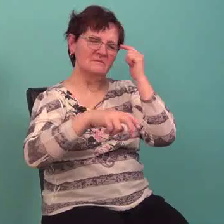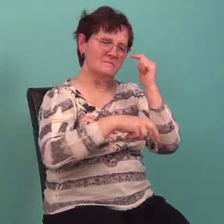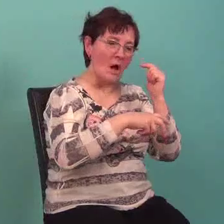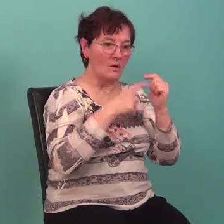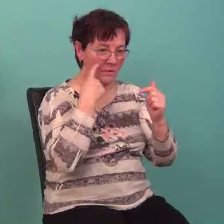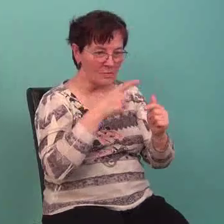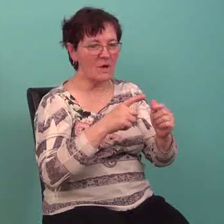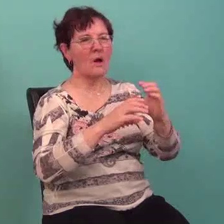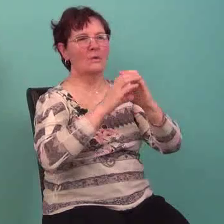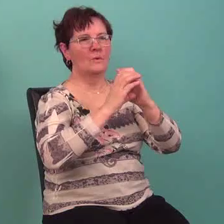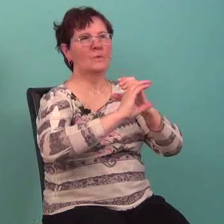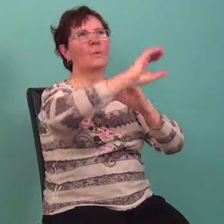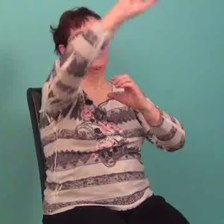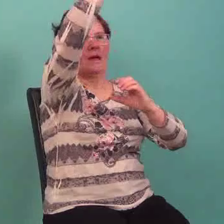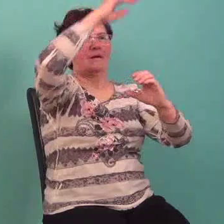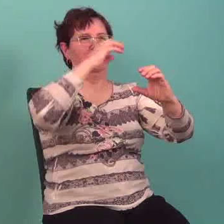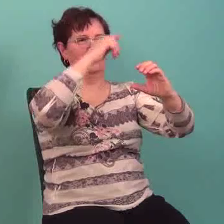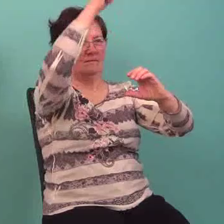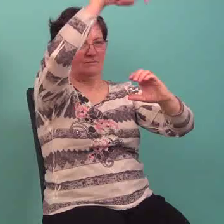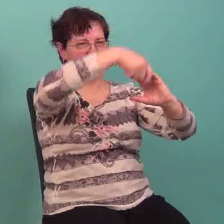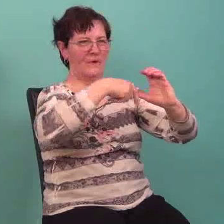Zauważa długą, pionową rurę, którą spływa woda.